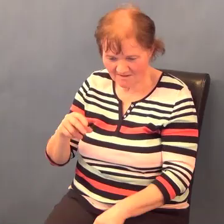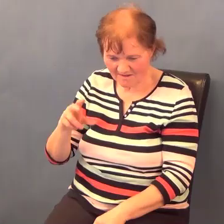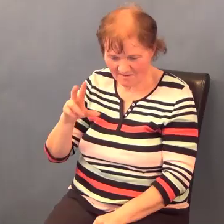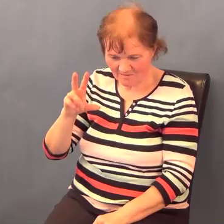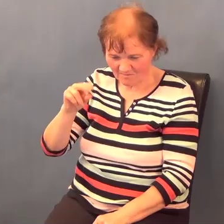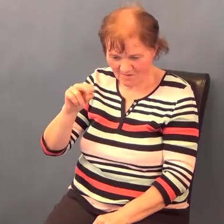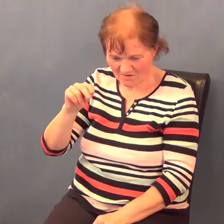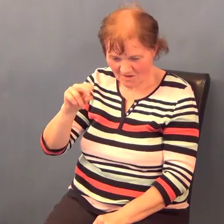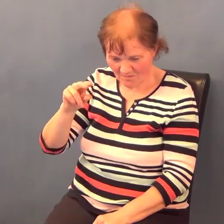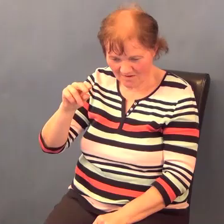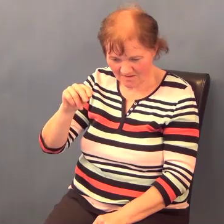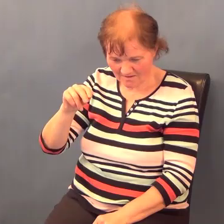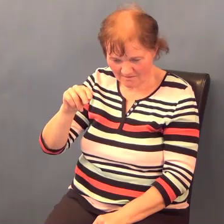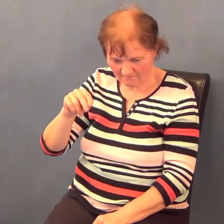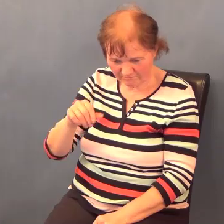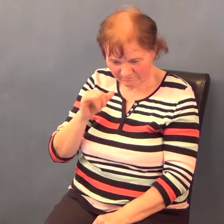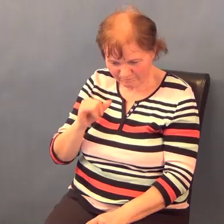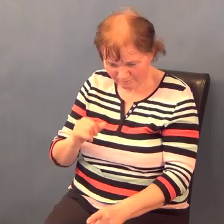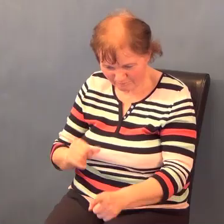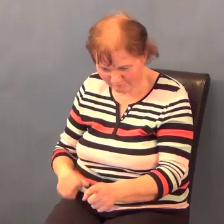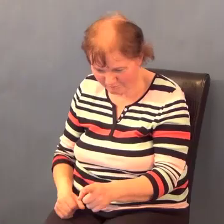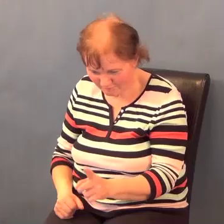Poniedziałek nie da rady.